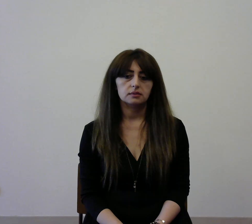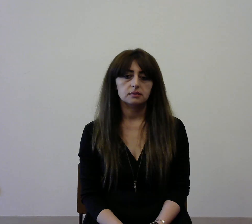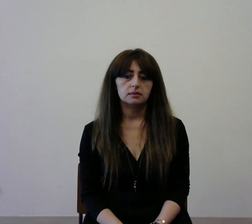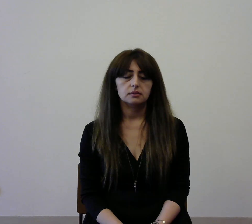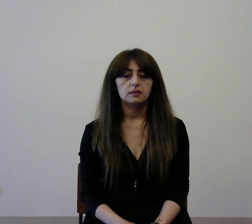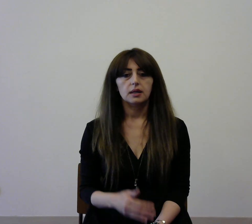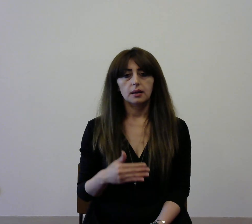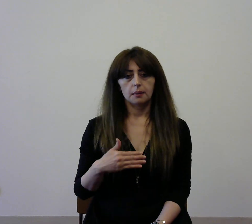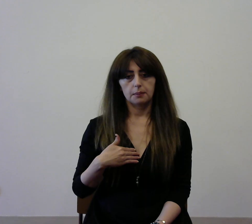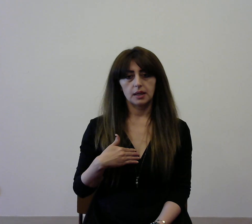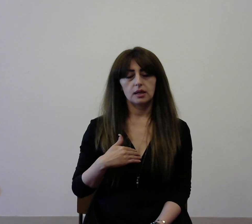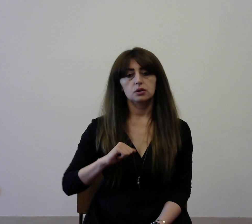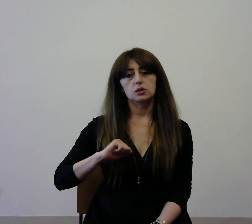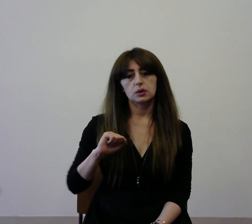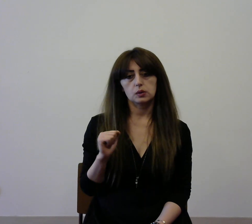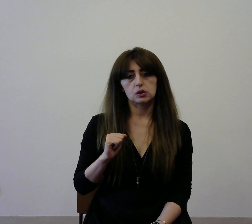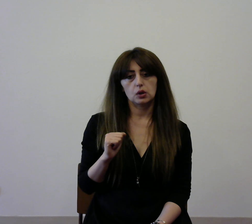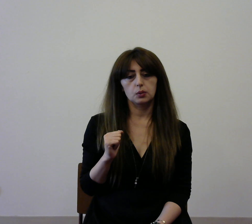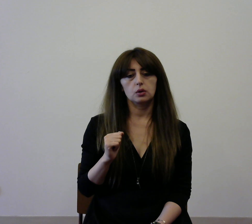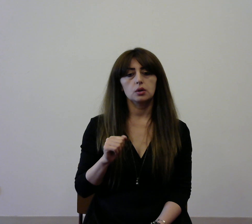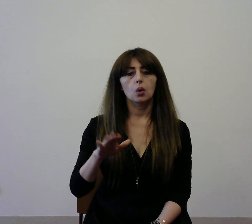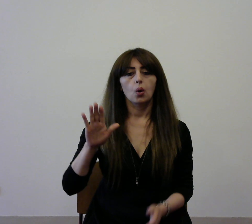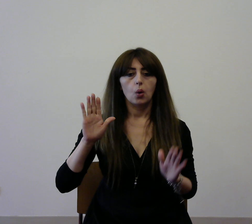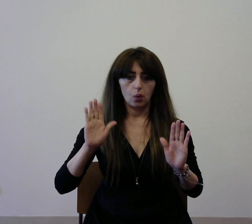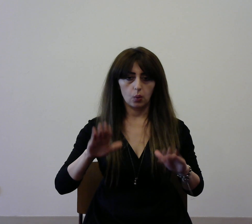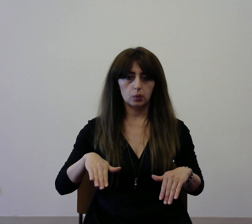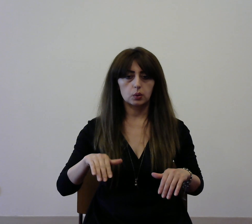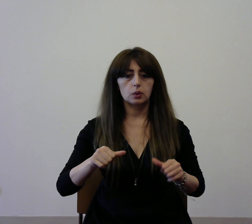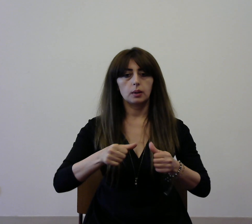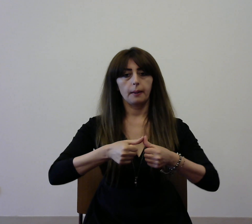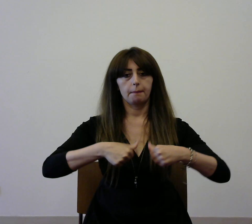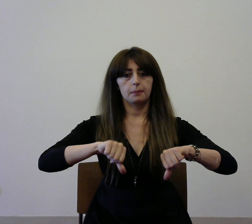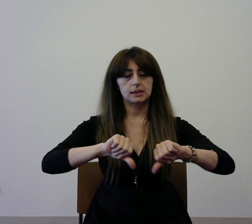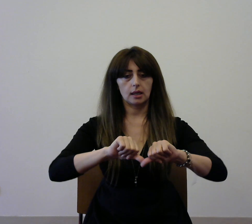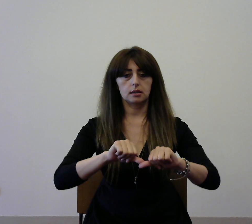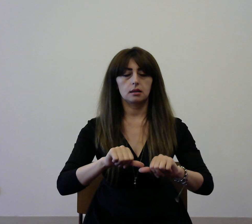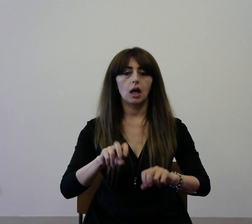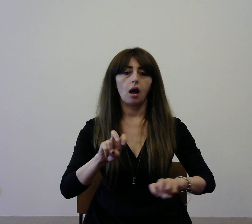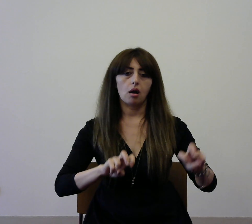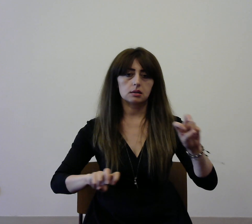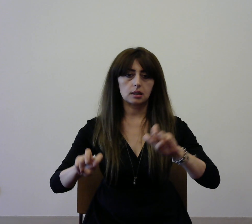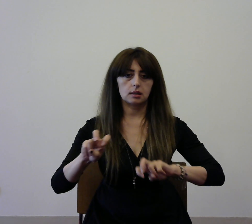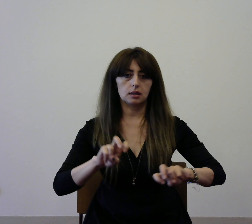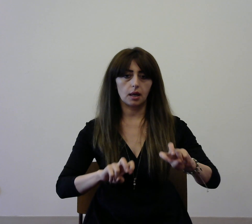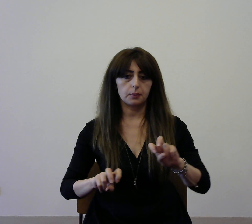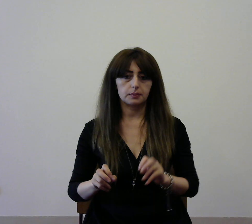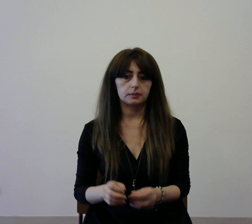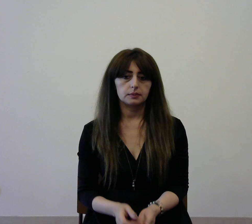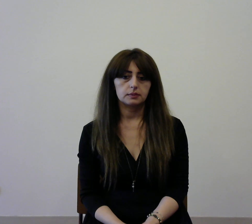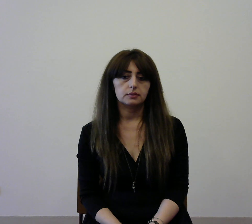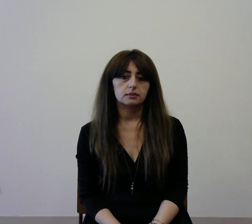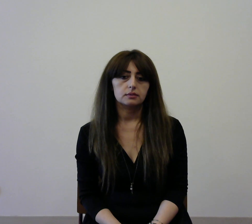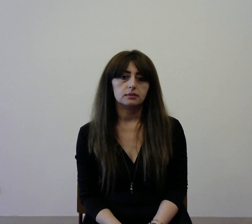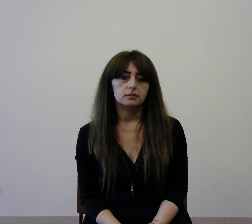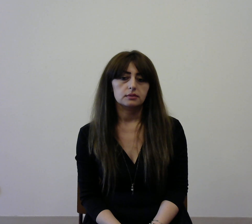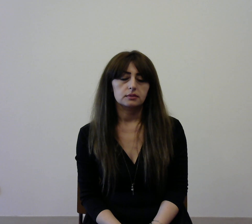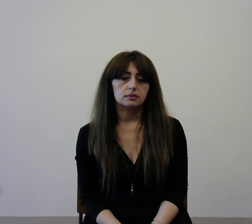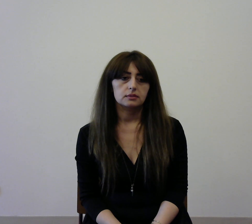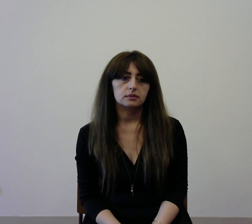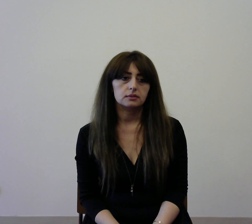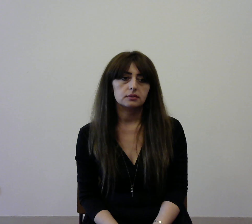Mən dostlarımın olduğu masanı axtarıram